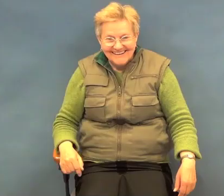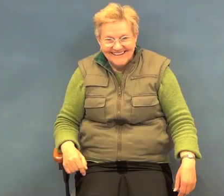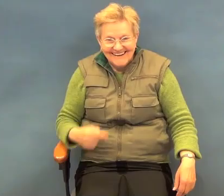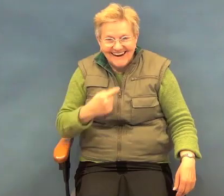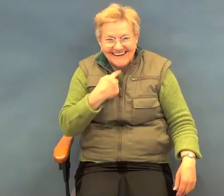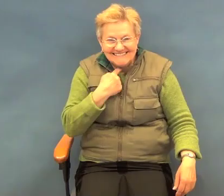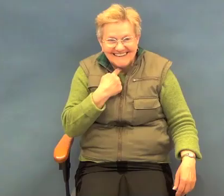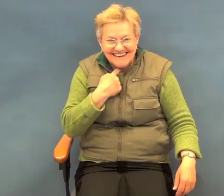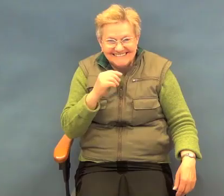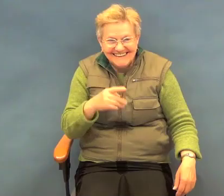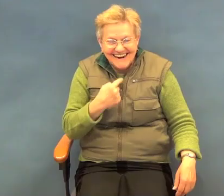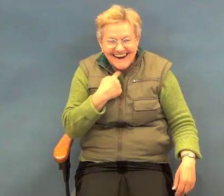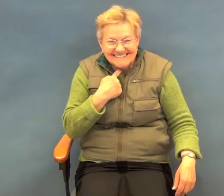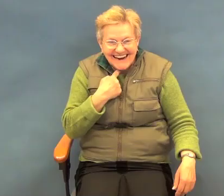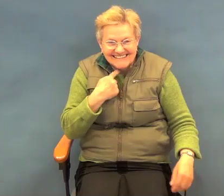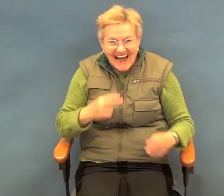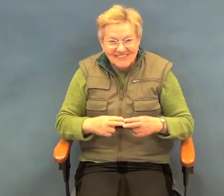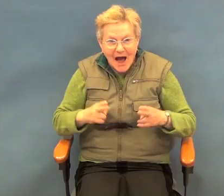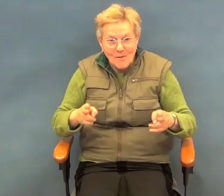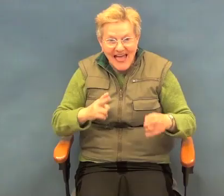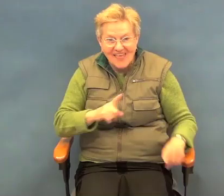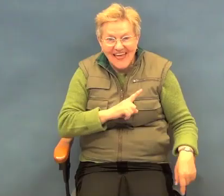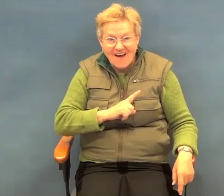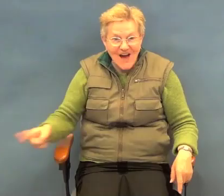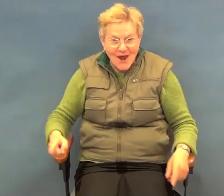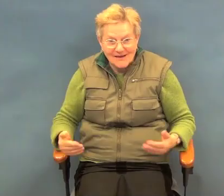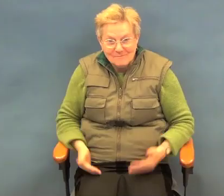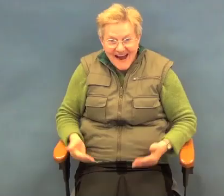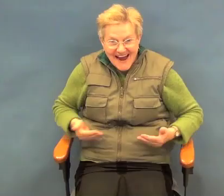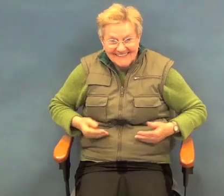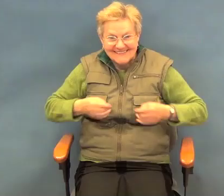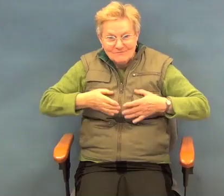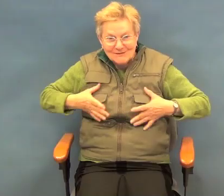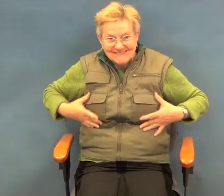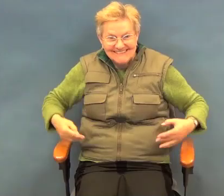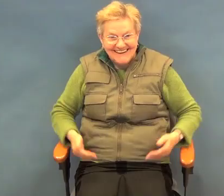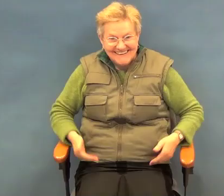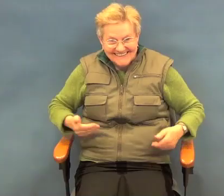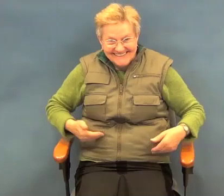Śmieszne, słuchaj, to jest śmieszne, że na ulicę nie można wyjść w biustonoszu i majtkach.